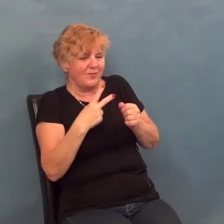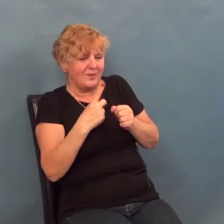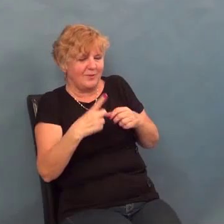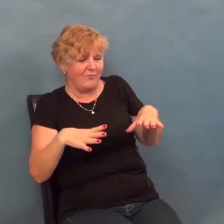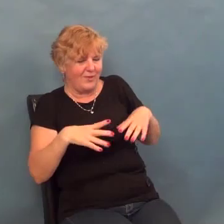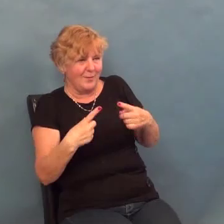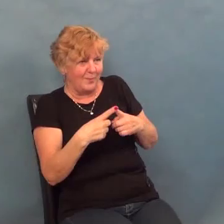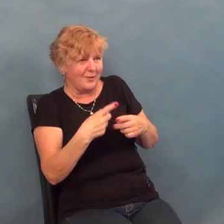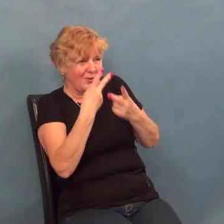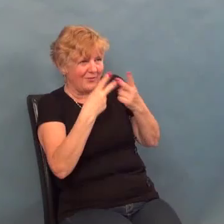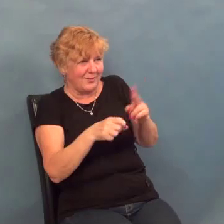Pasuje mi, żeby odwiedzić ciebie.